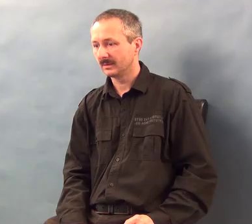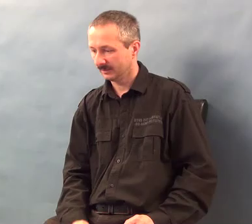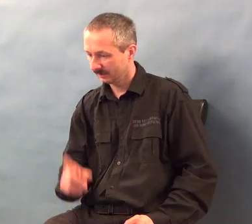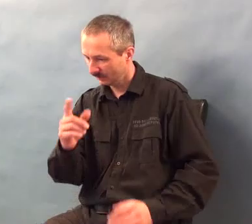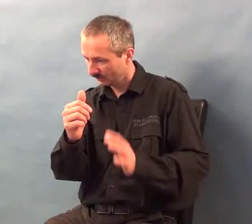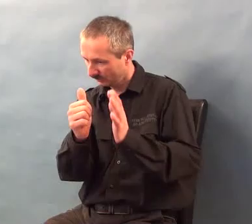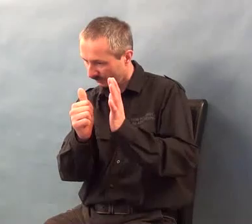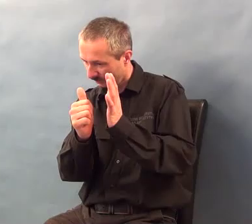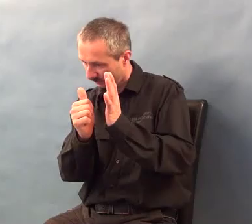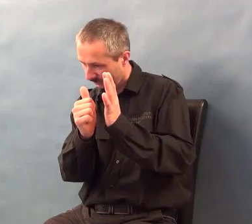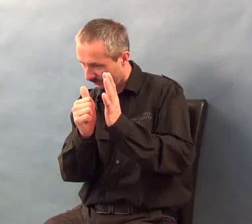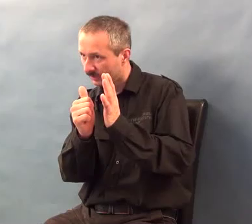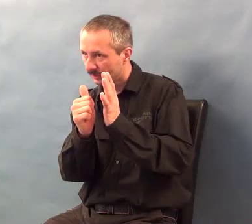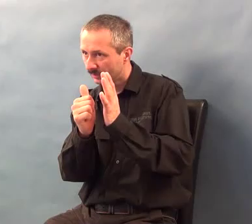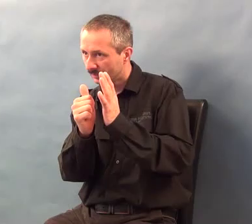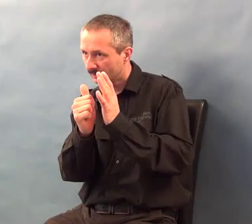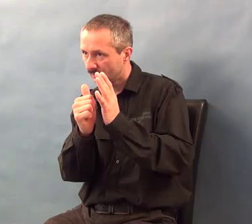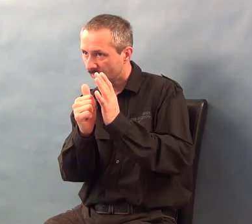Poczekaj, szesnastego...